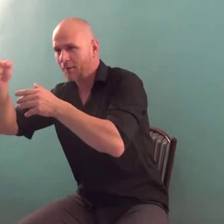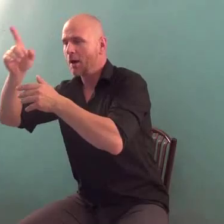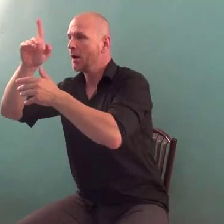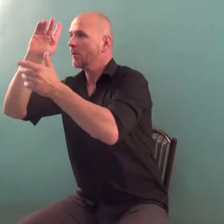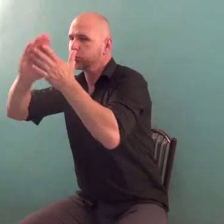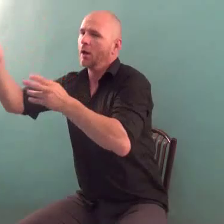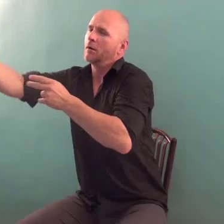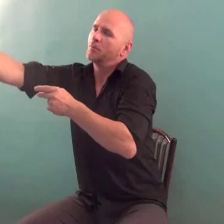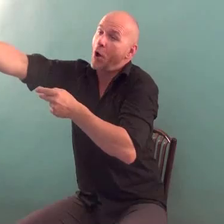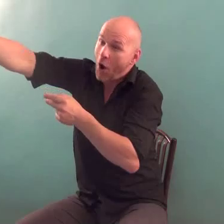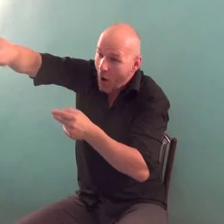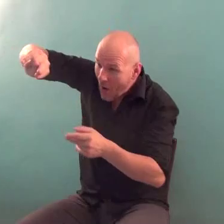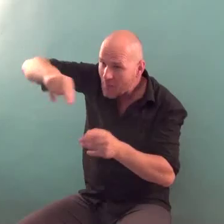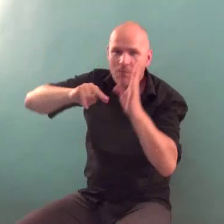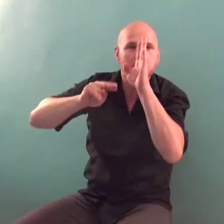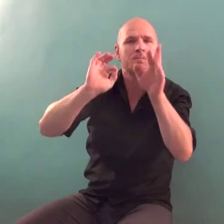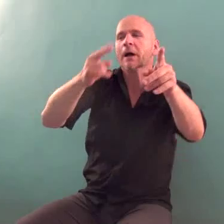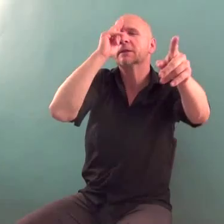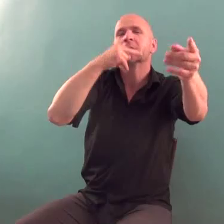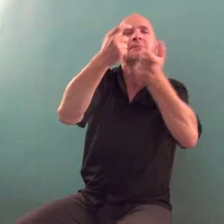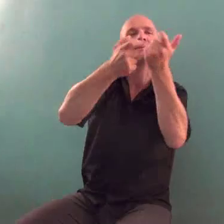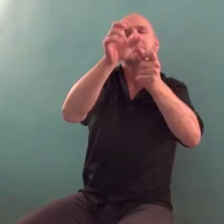Szyba pękła, a on wrócił do taty, żeby zobaczyć co robi.